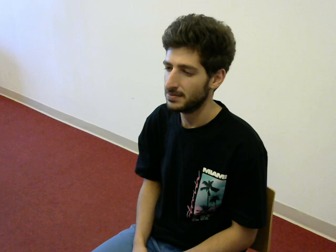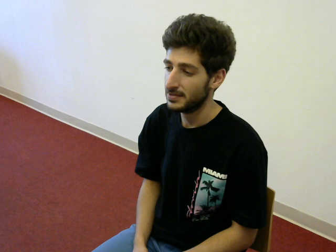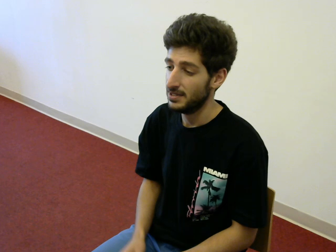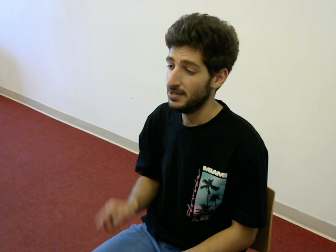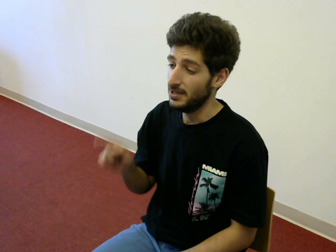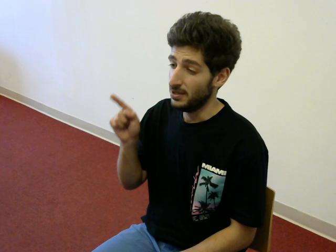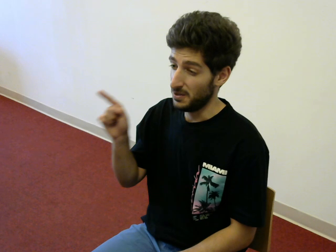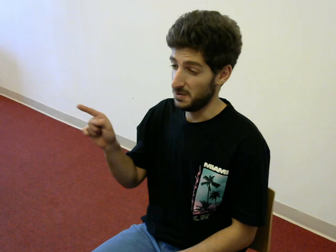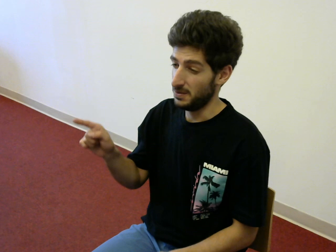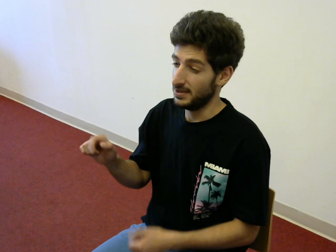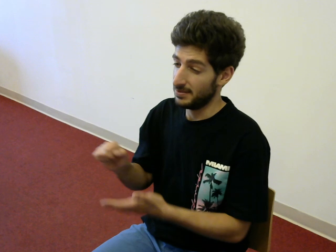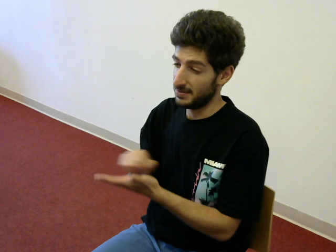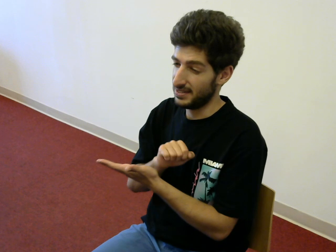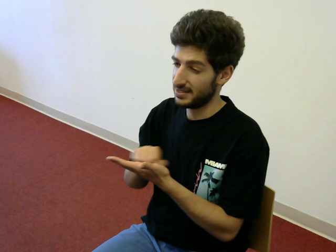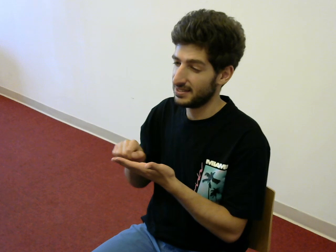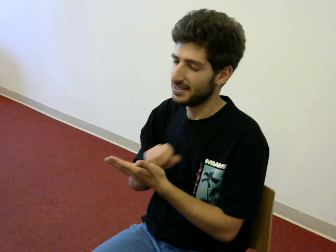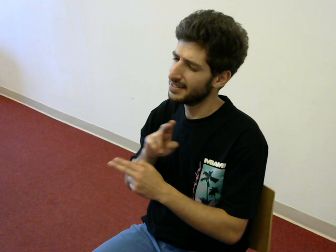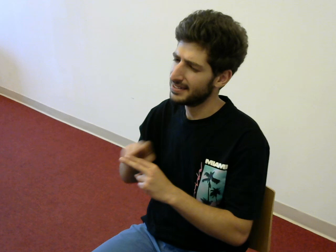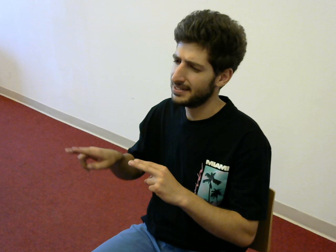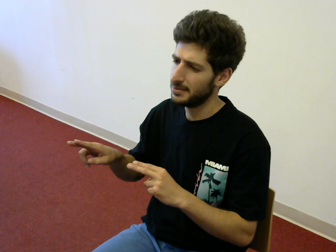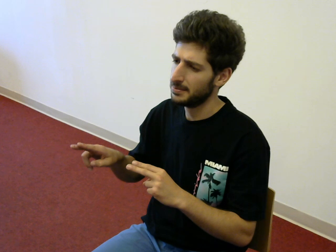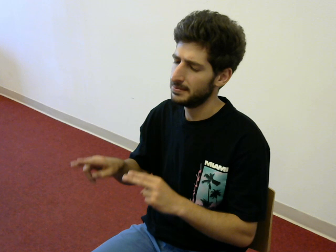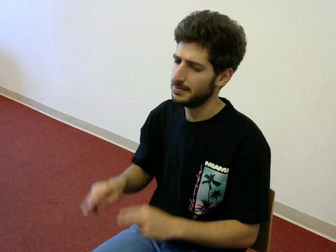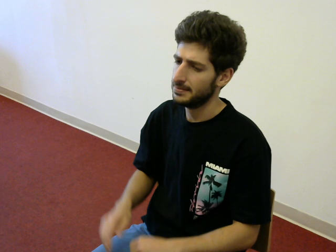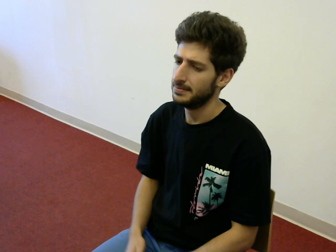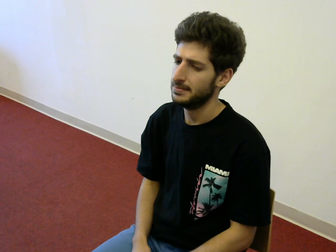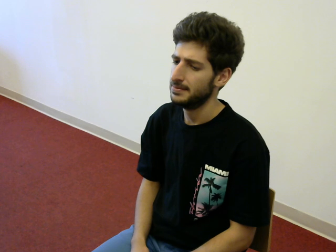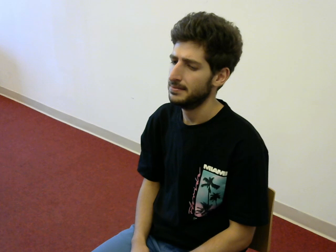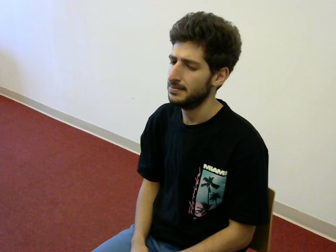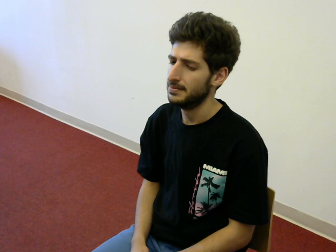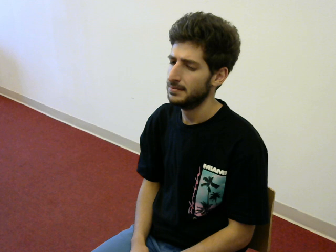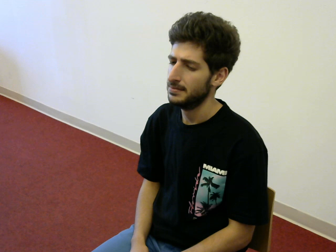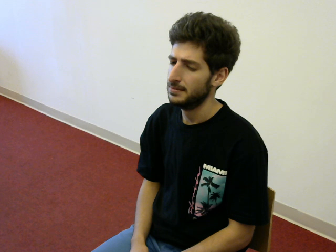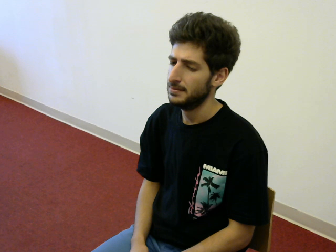O sənədlərini itirib